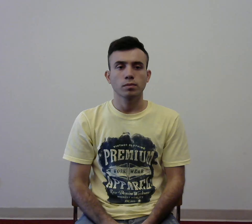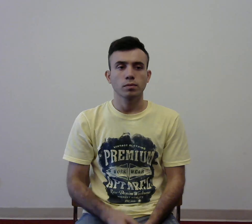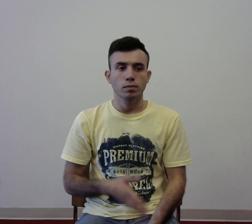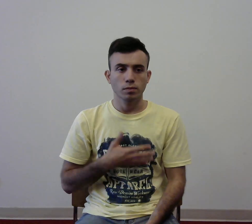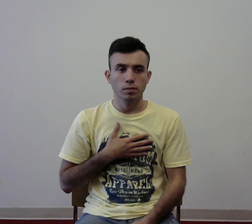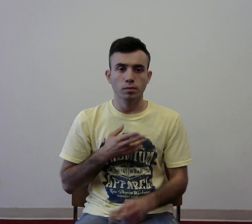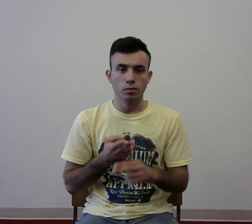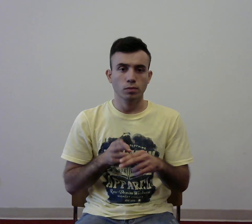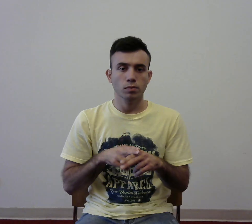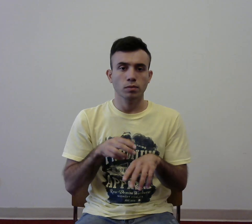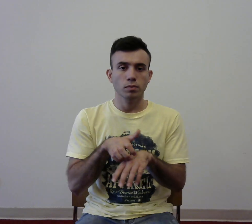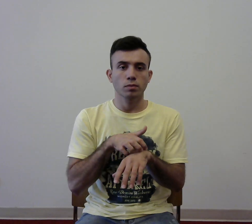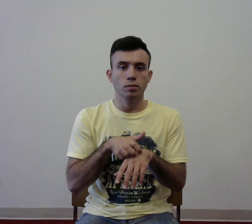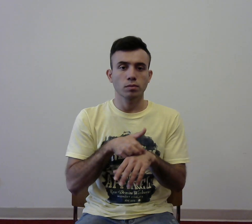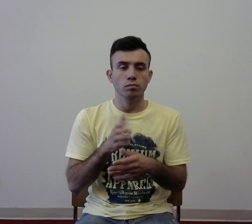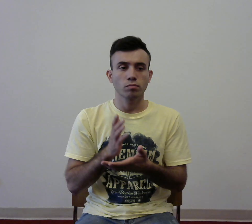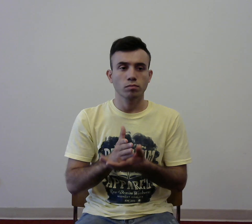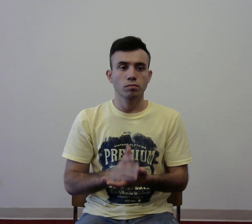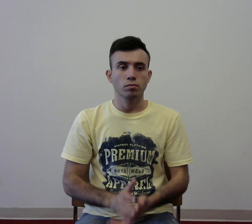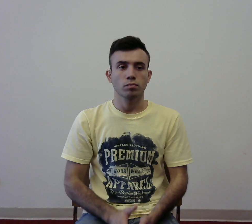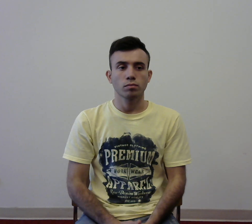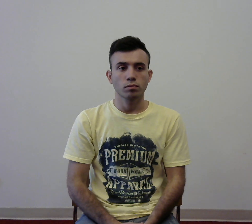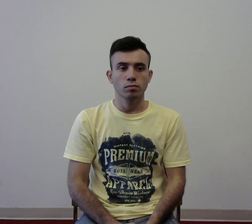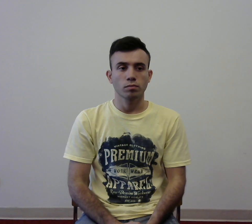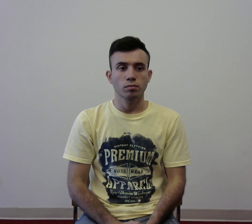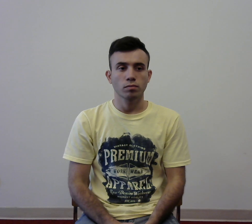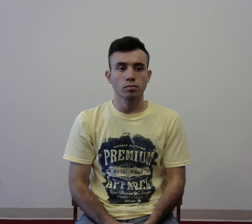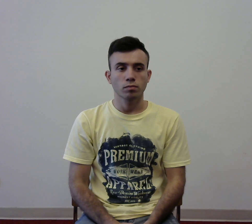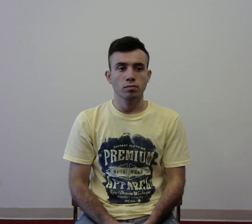Mənim buna alergiyam var